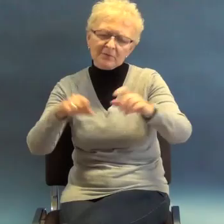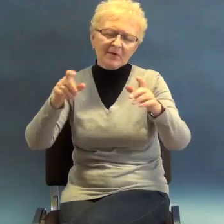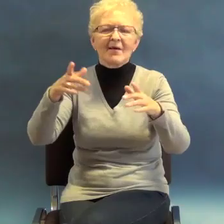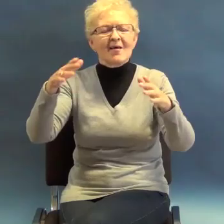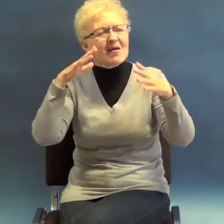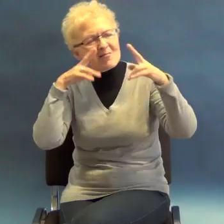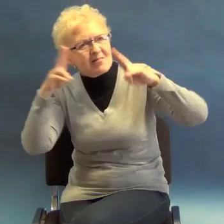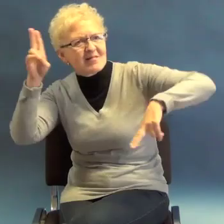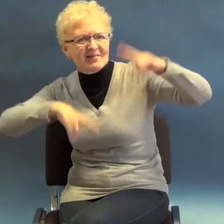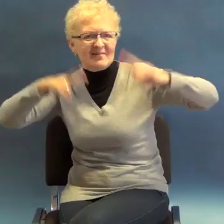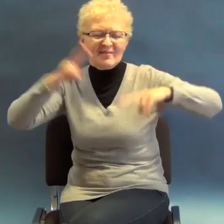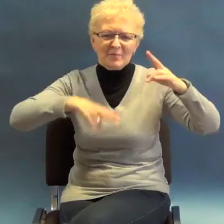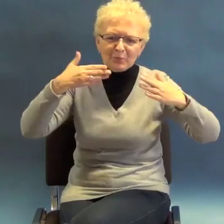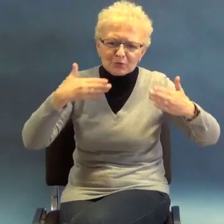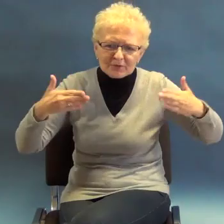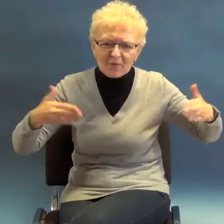Zwiedzili wiele muzeów we Włoszech.